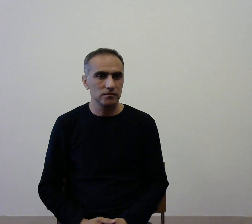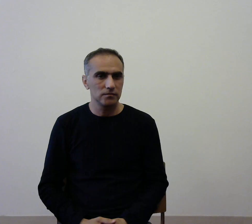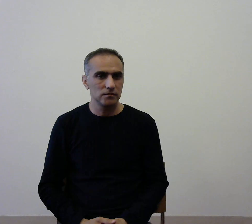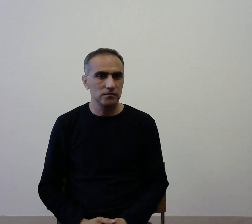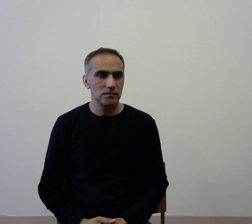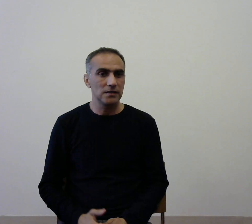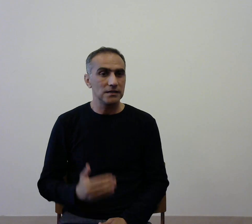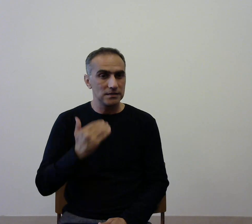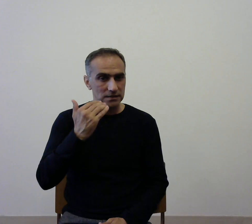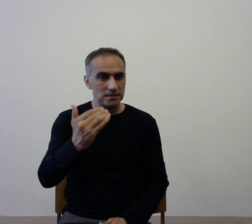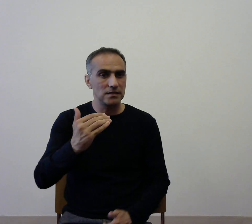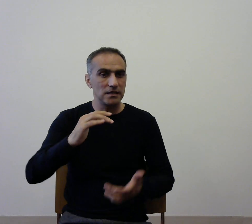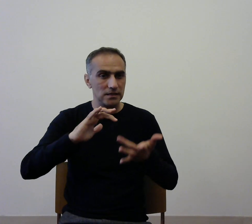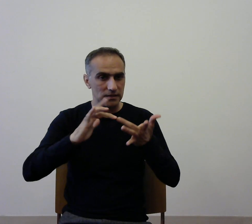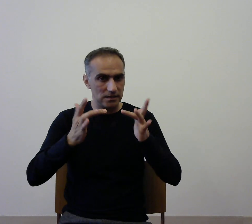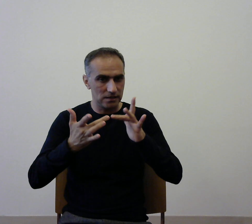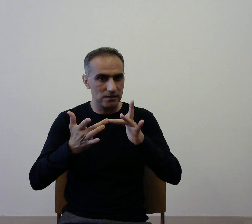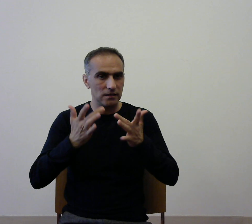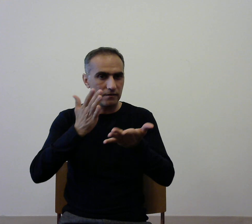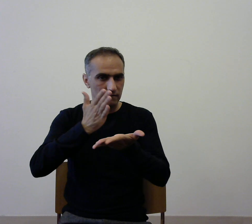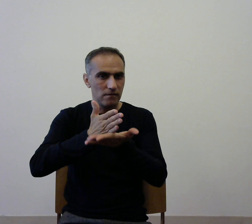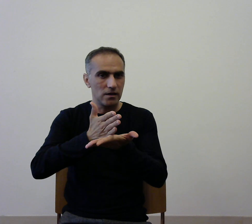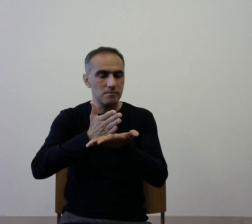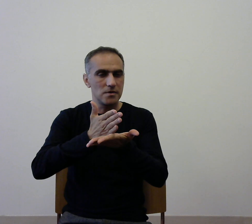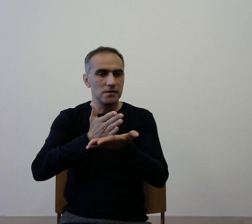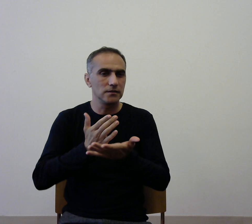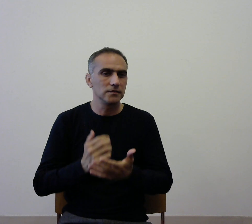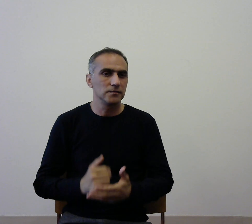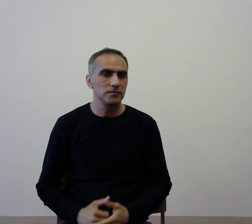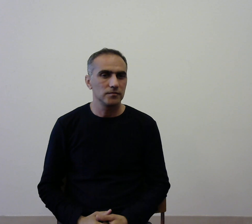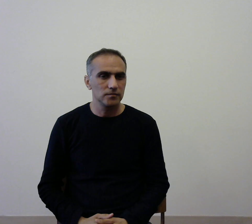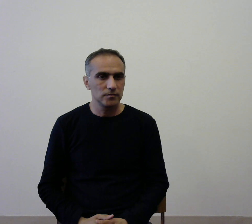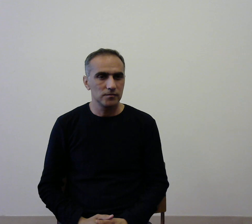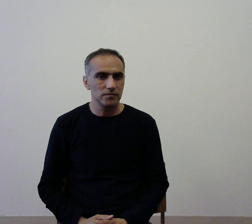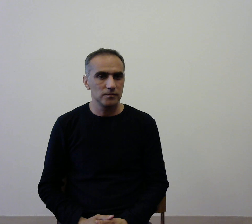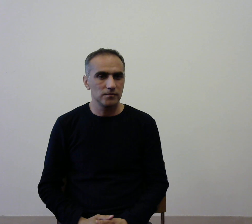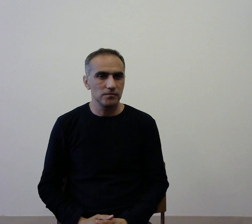Sizdə internet varmı?